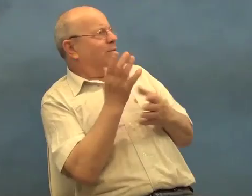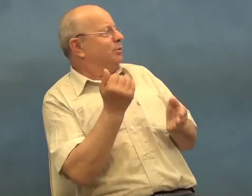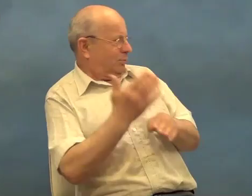Nie wiem.